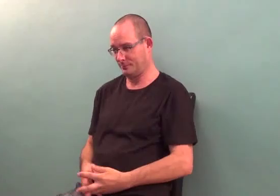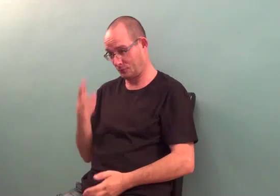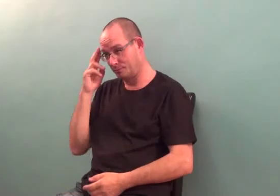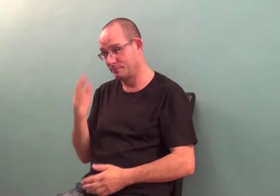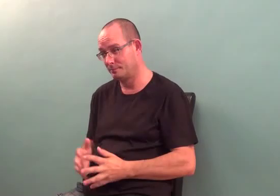Rozumiesz?